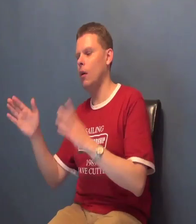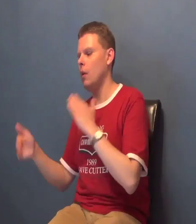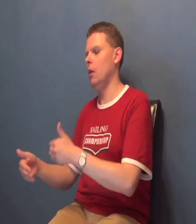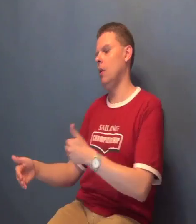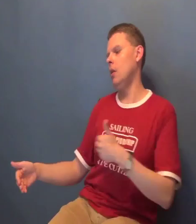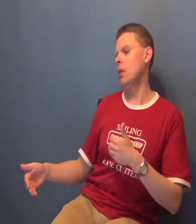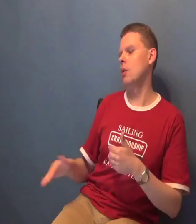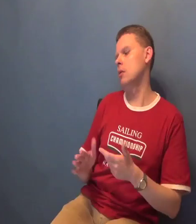Wtedy wie o tym i odsuwa się.